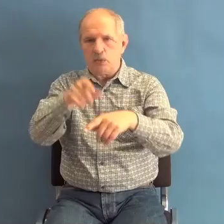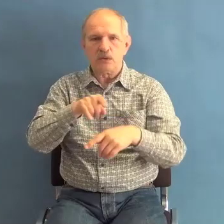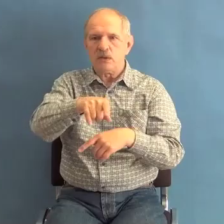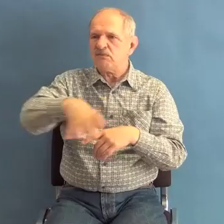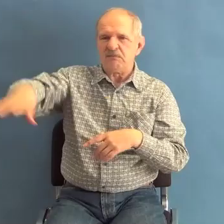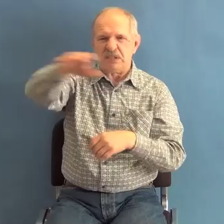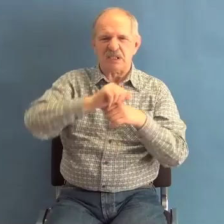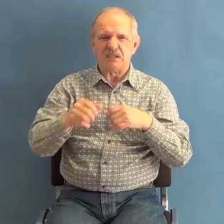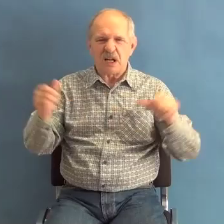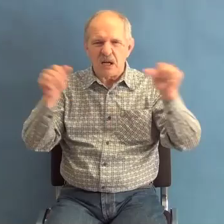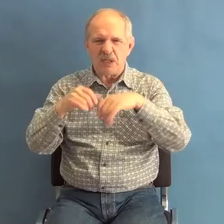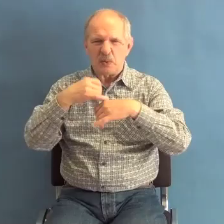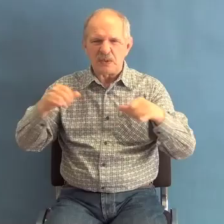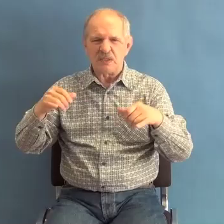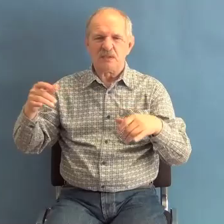Ten teren jest skażony chemicznie.